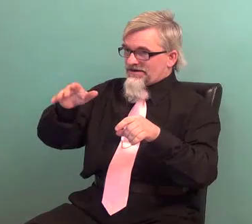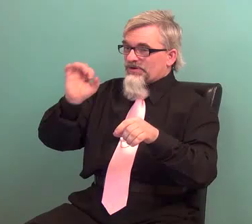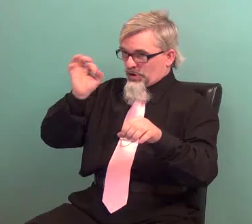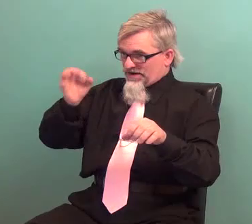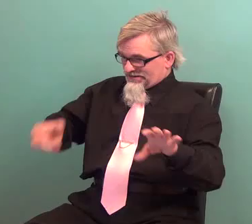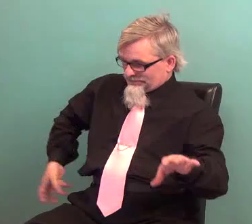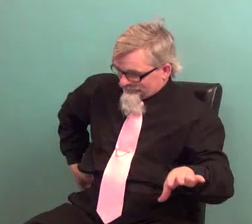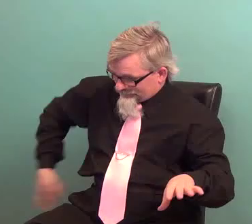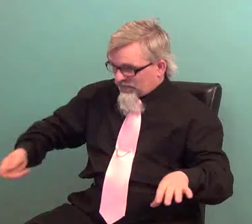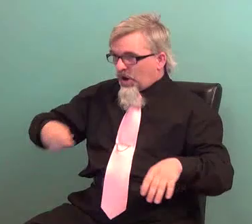Dobrze, bowling...